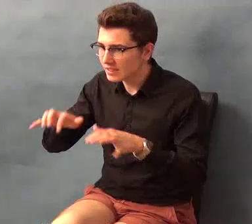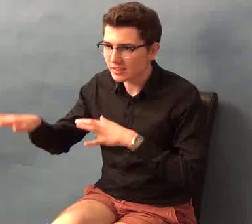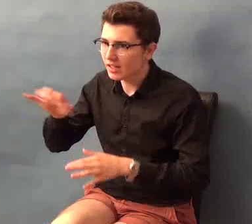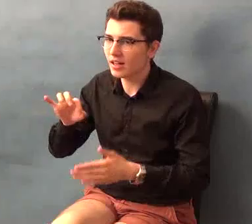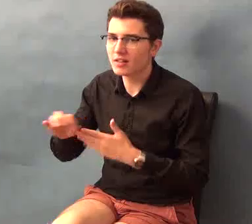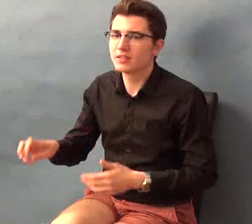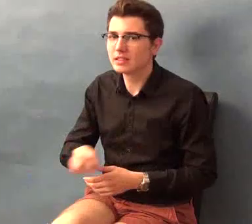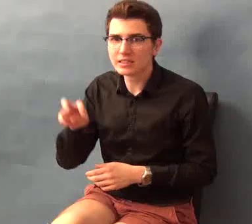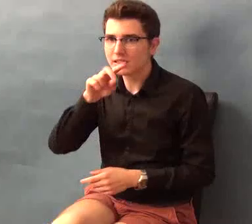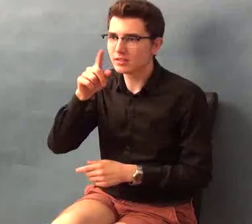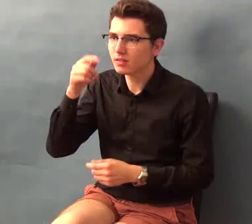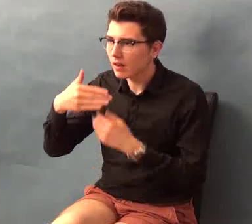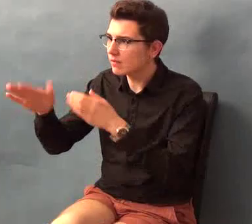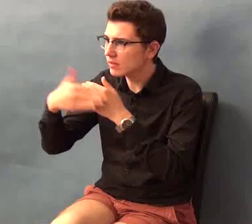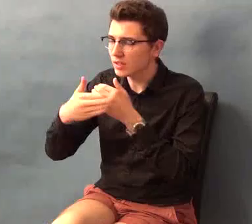Otwierano wszystkie drzwi na górze.